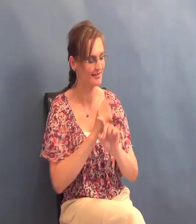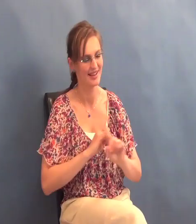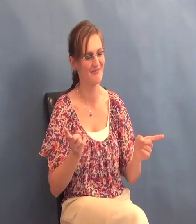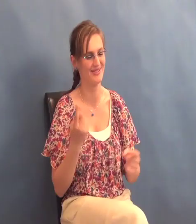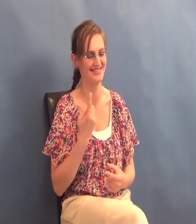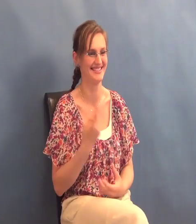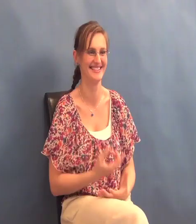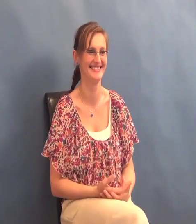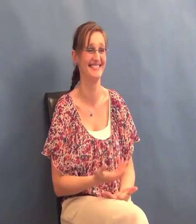Nie wolno tego, zakaz!